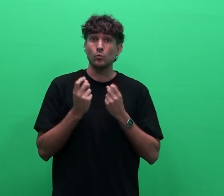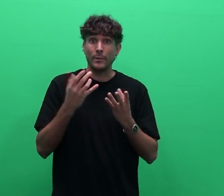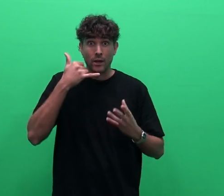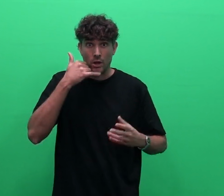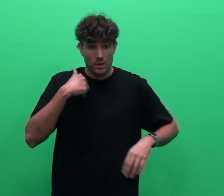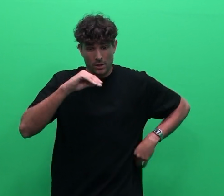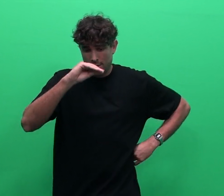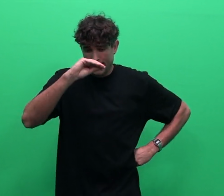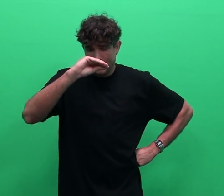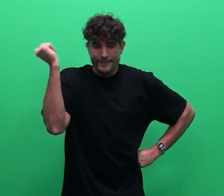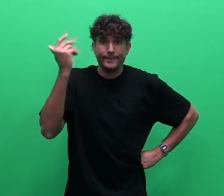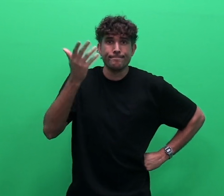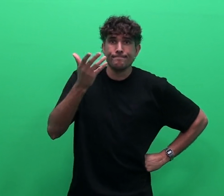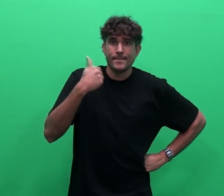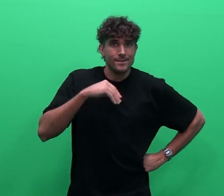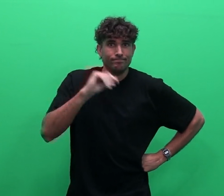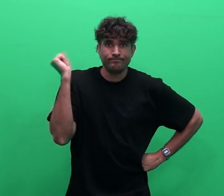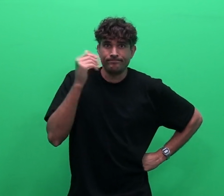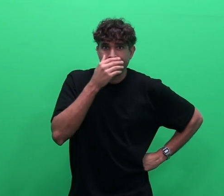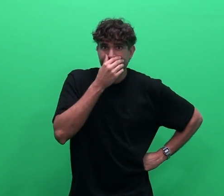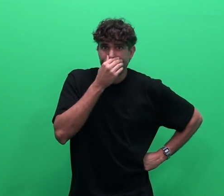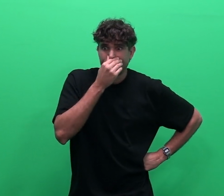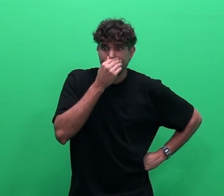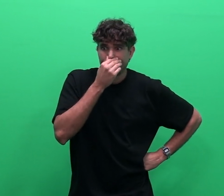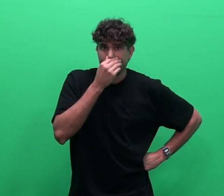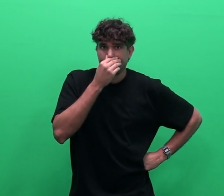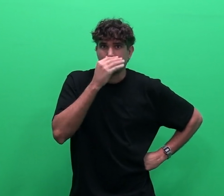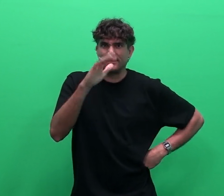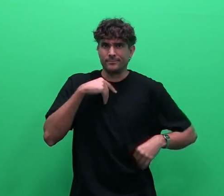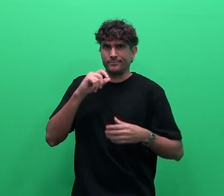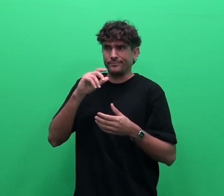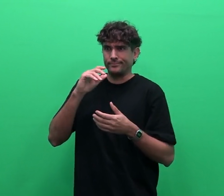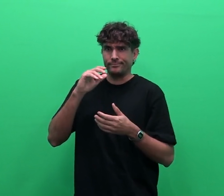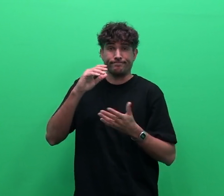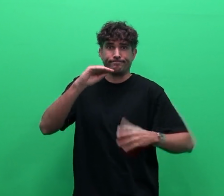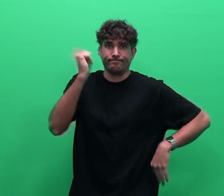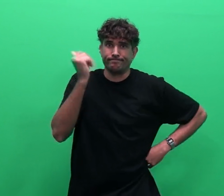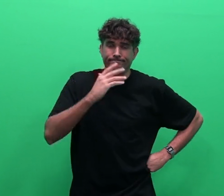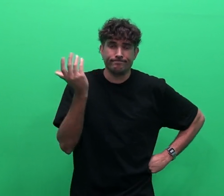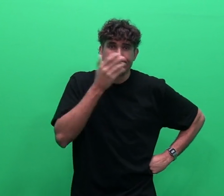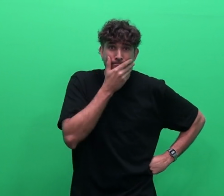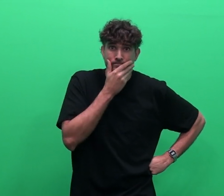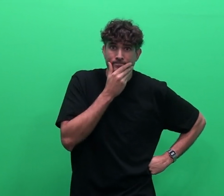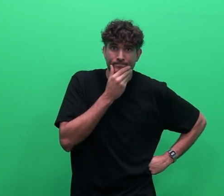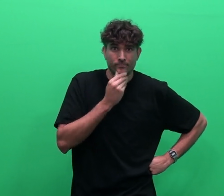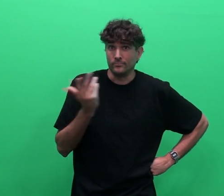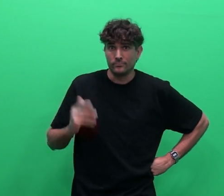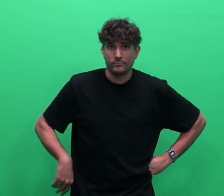El número de telèfon? Me n'he oblidat, me n'he oblidat. Espera. No, me n'he oblidat, ho sento.